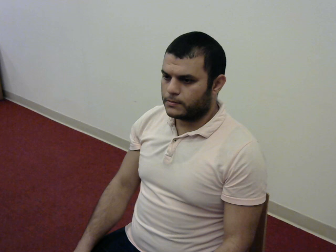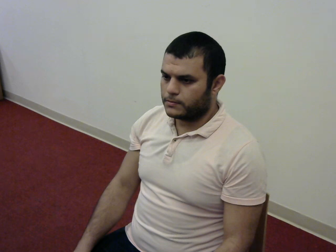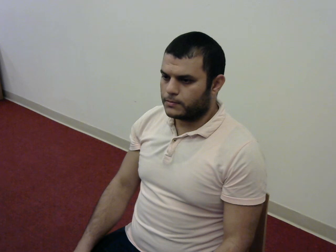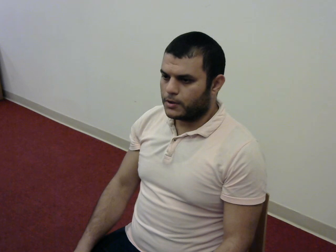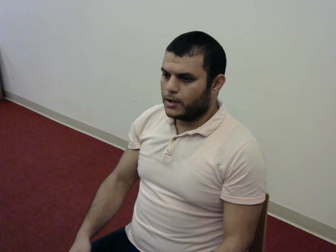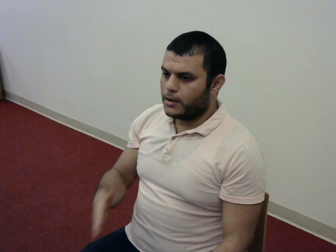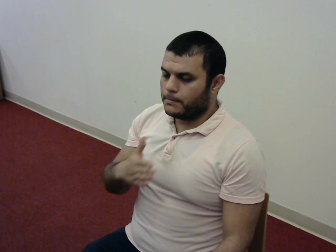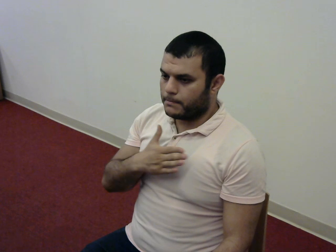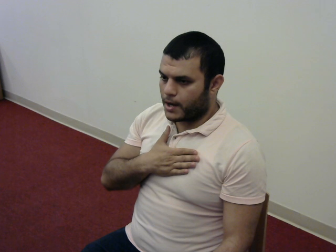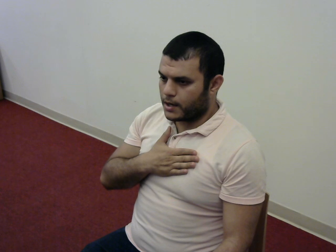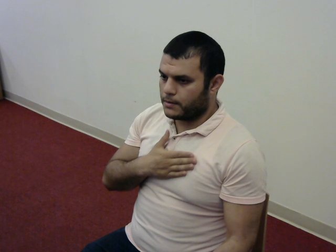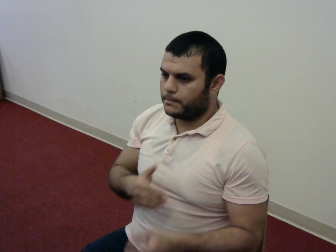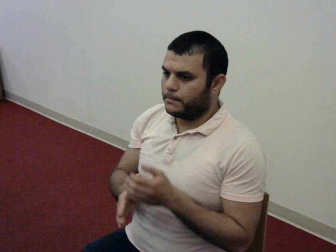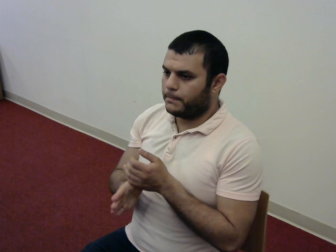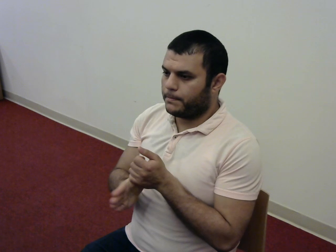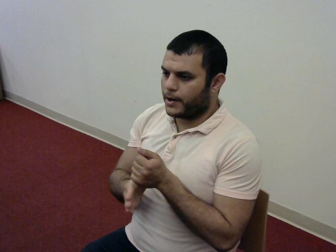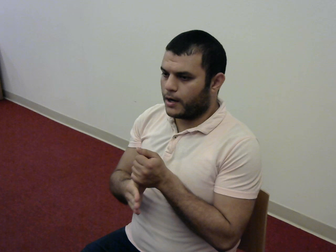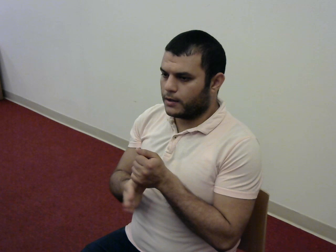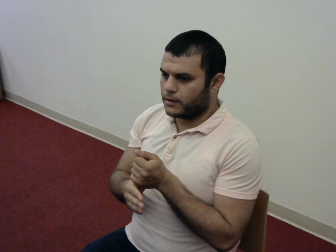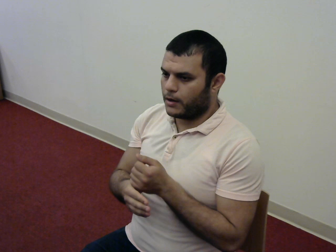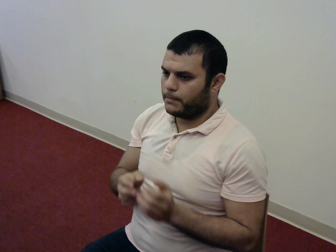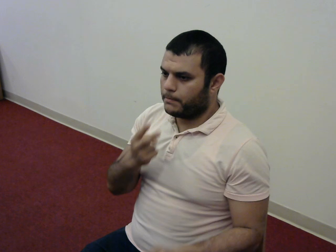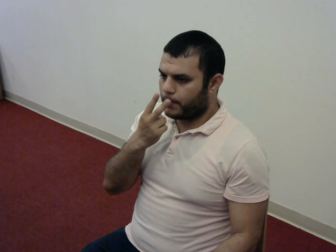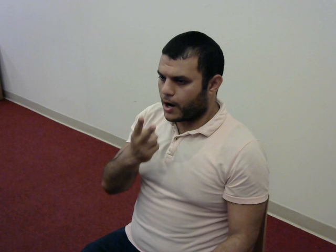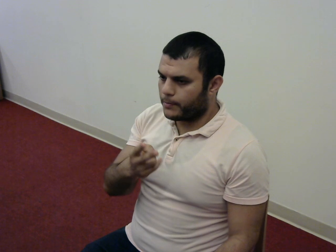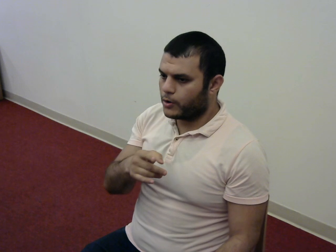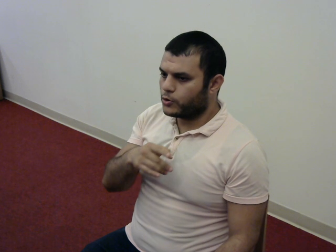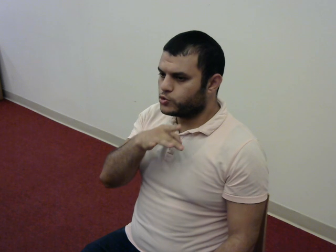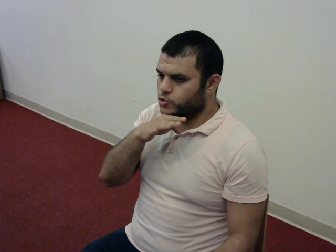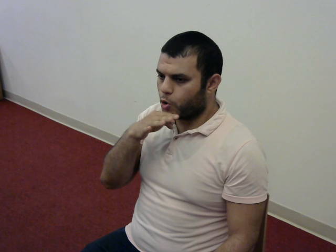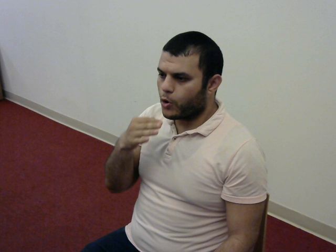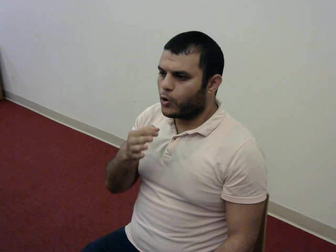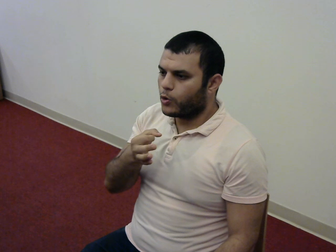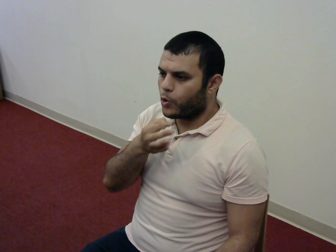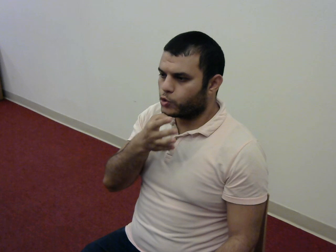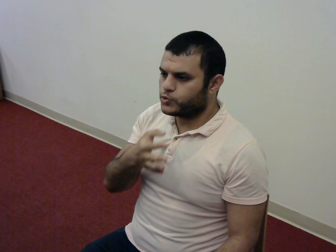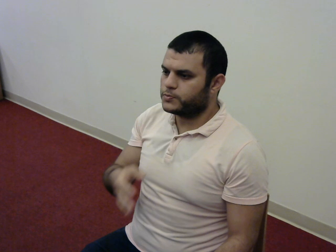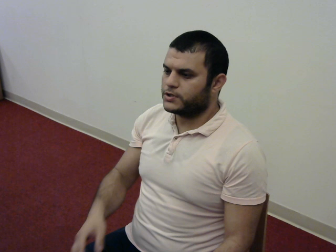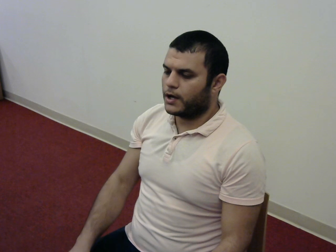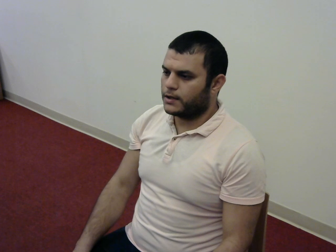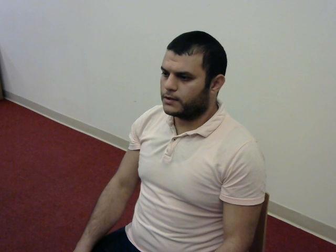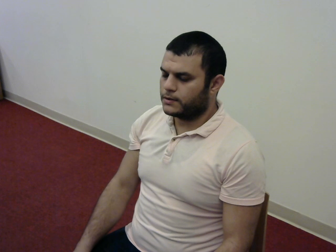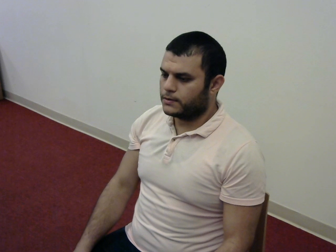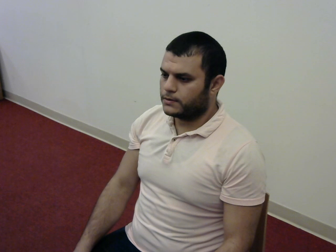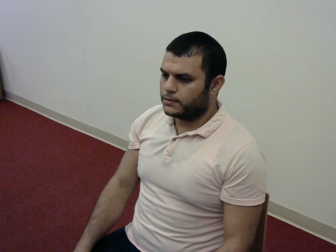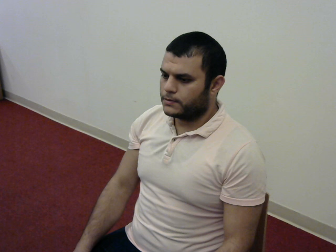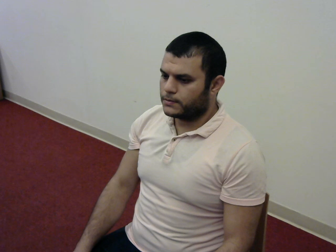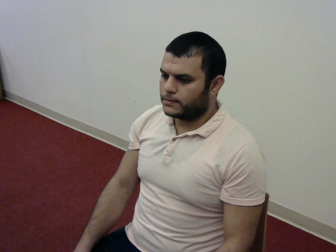Mənim balıqlara baxmaqdan çox xoşum gəlir